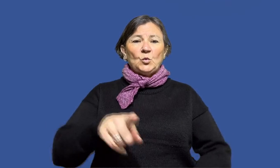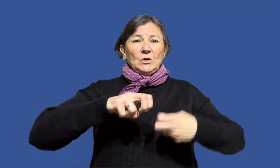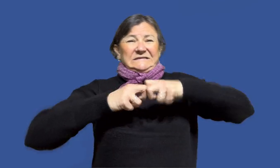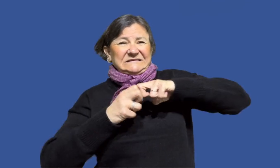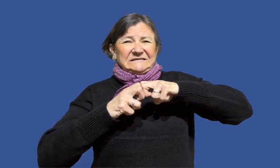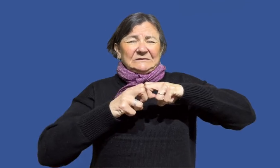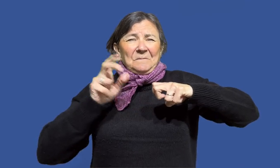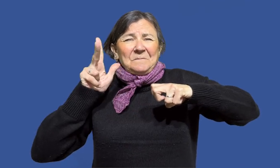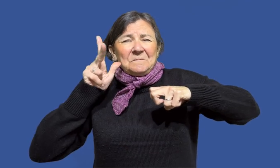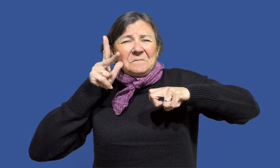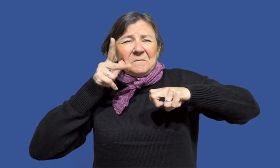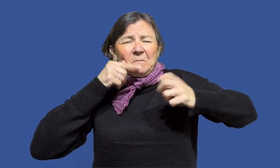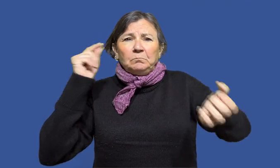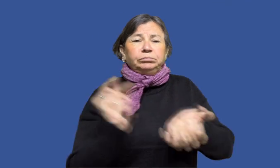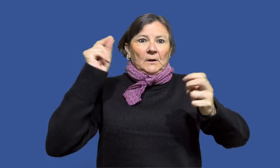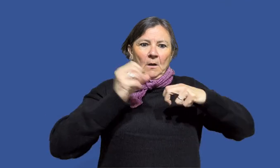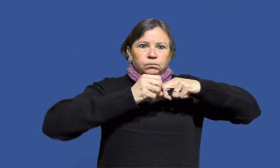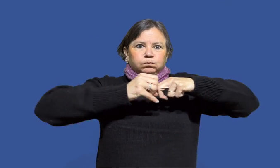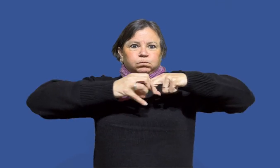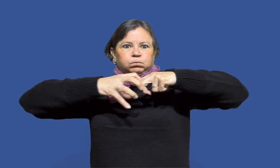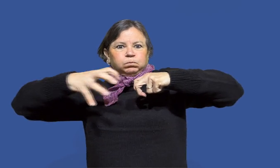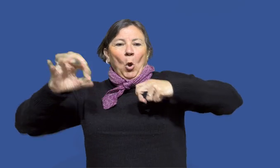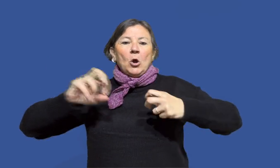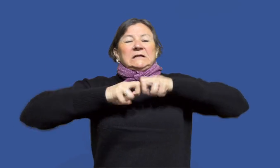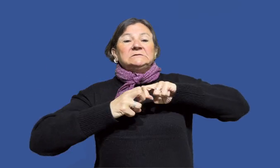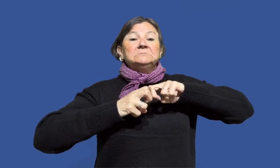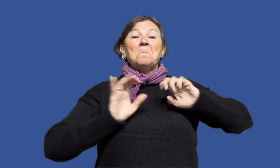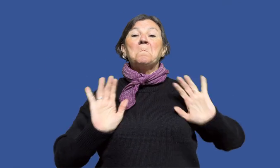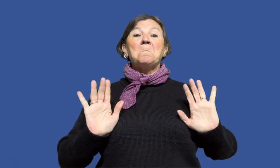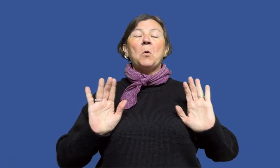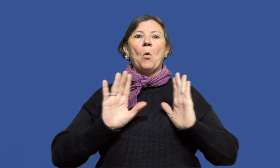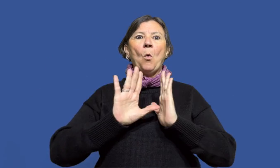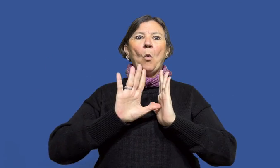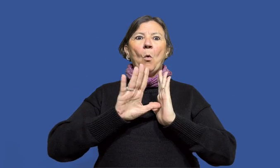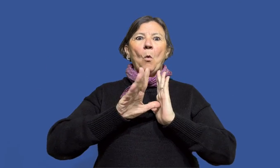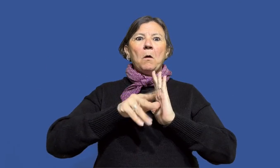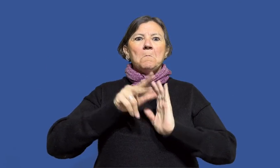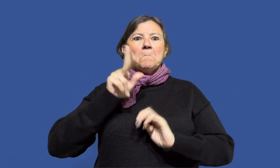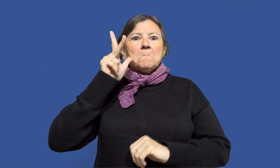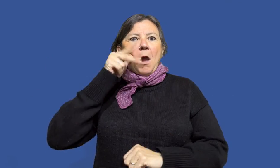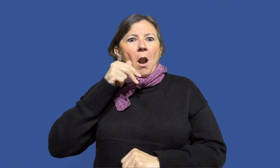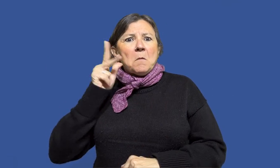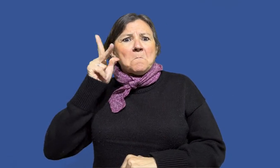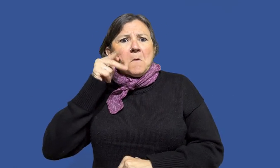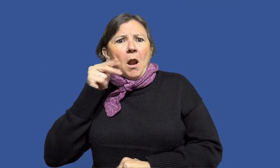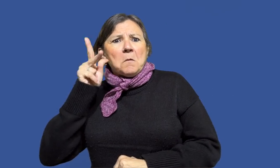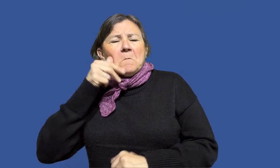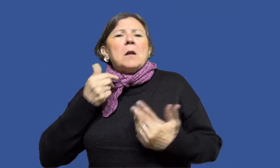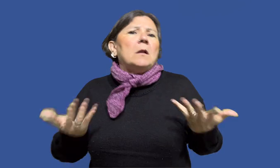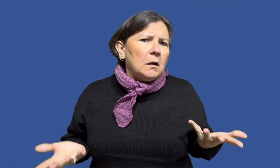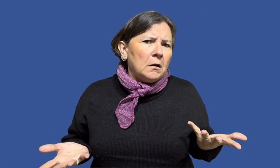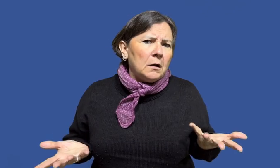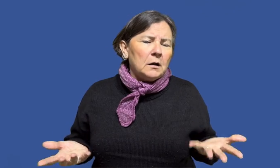Després de la torçada, la zona es va inflamar de seguida o al cap d'una estona?